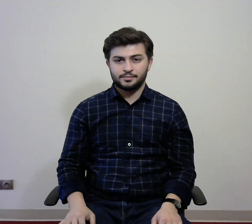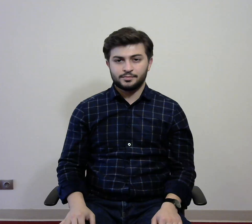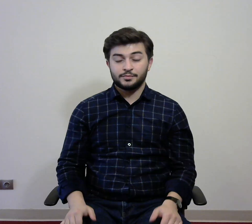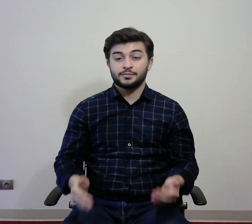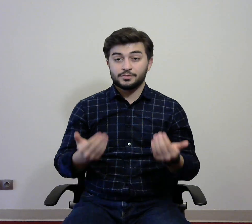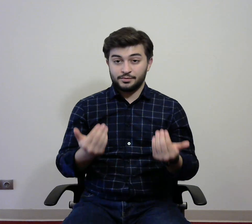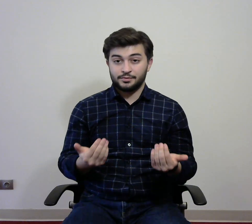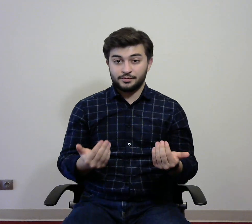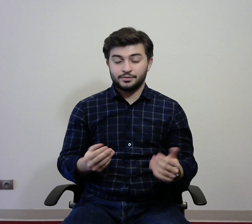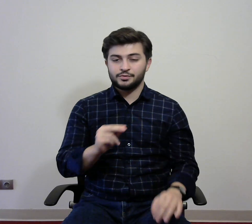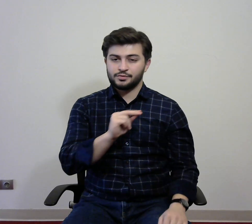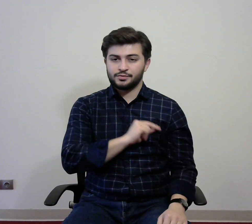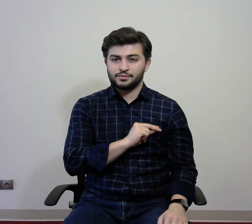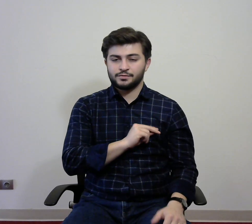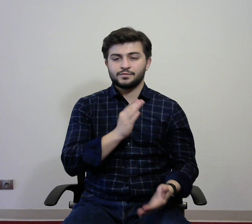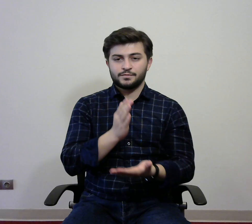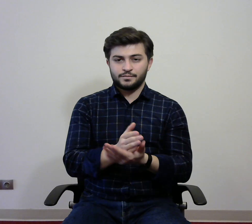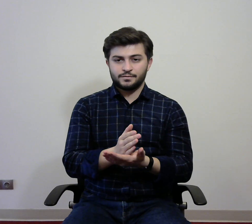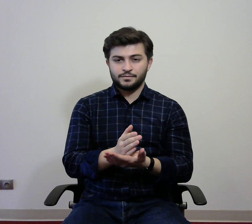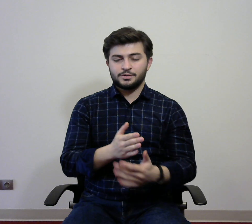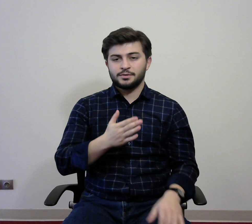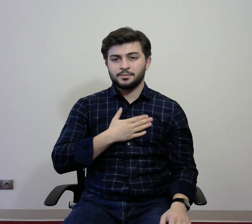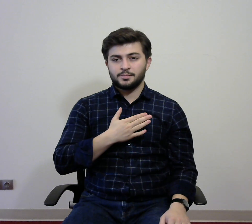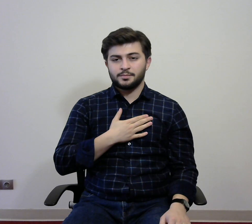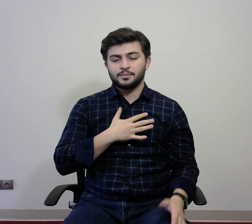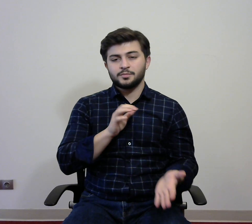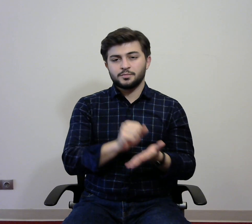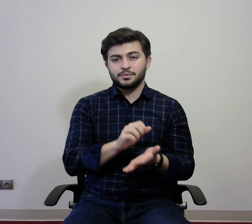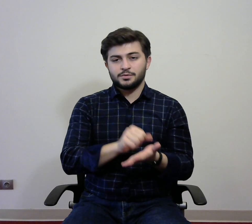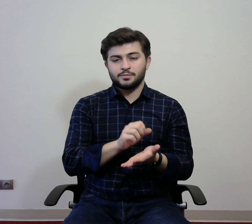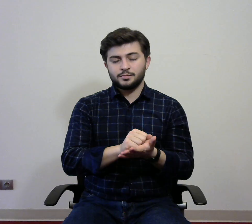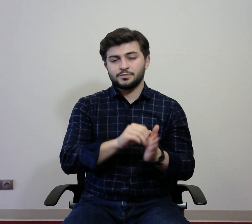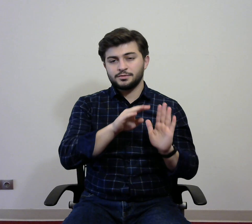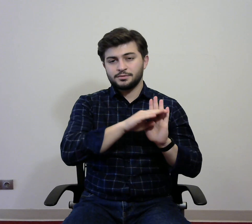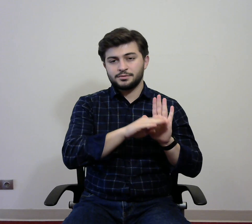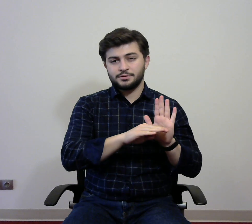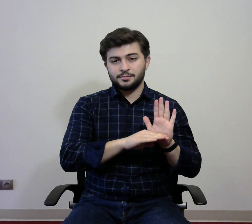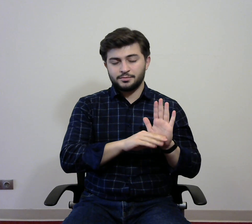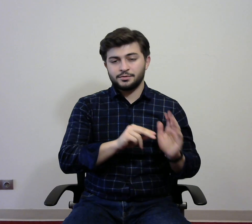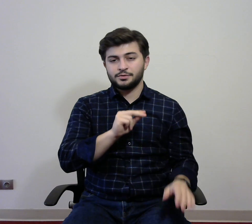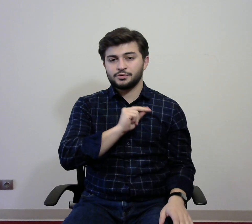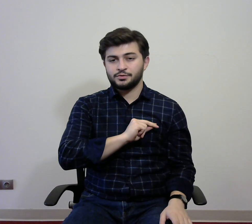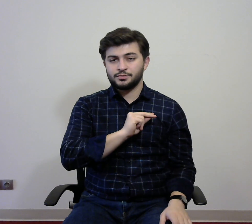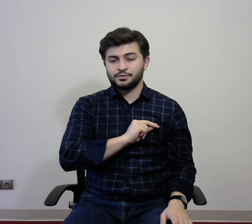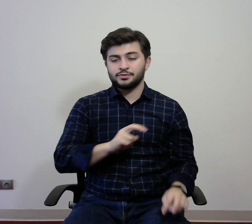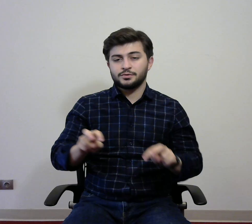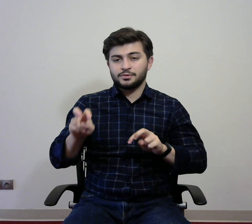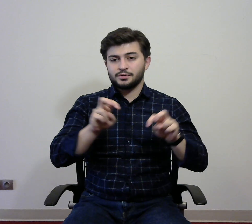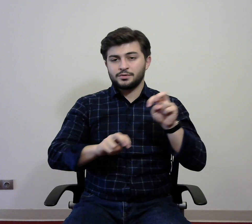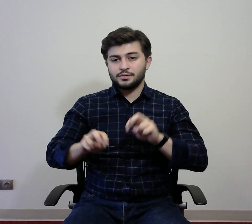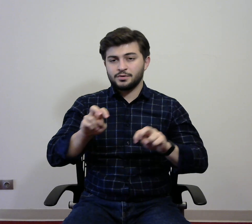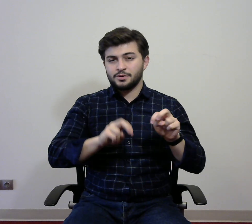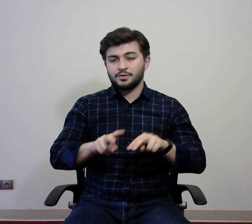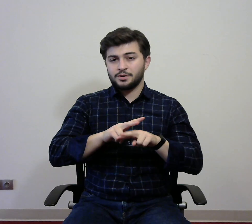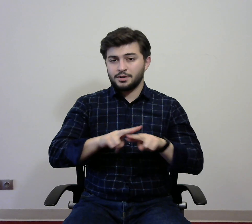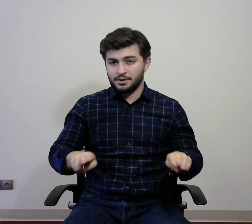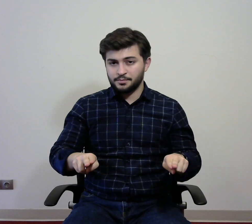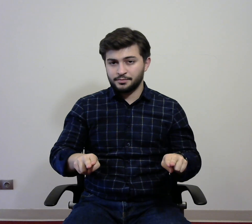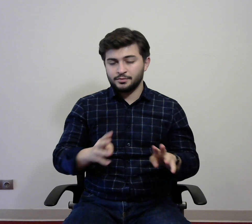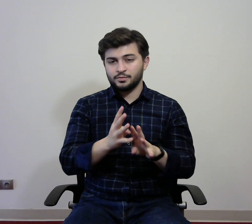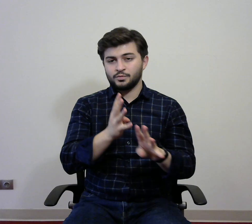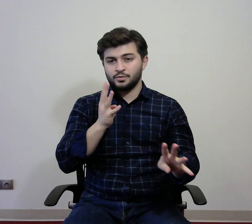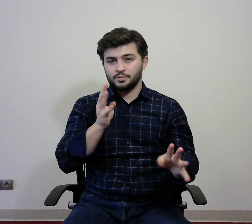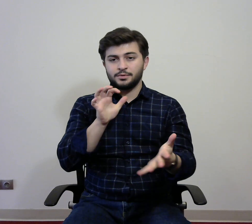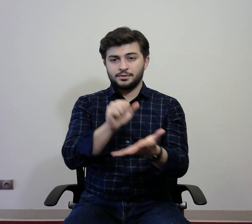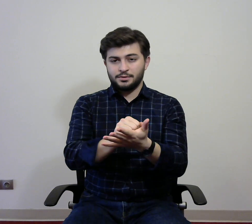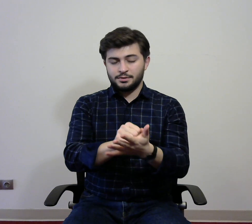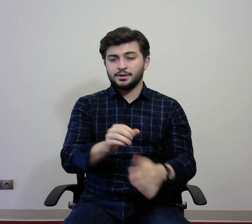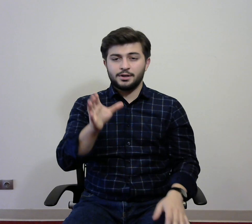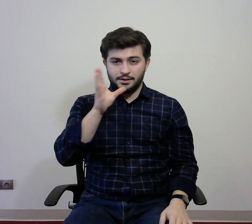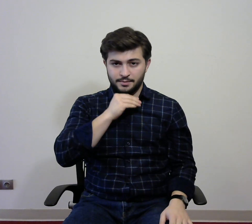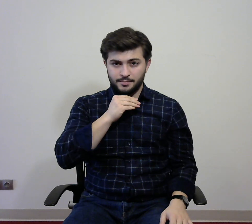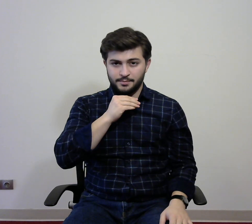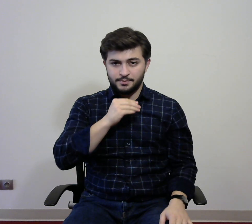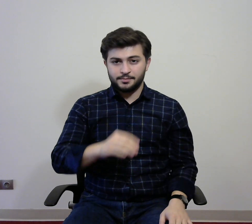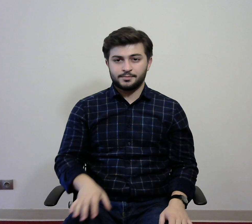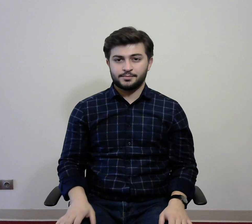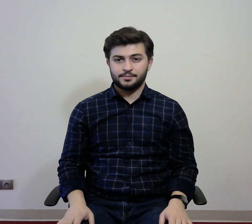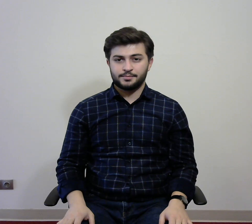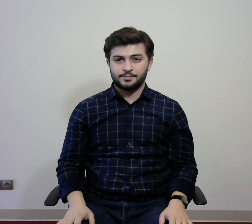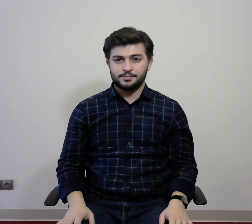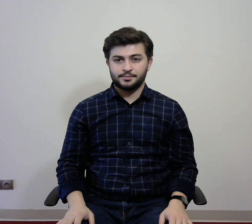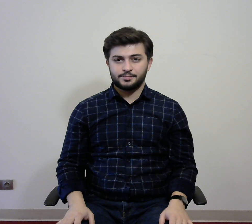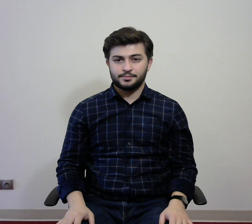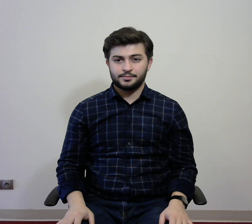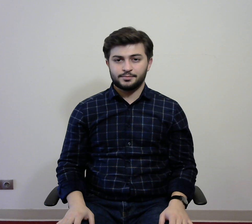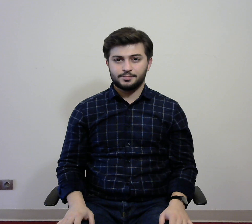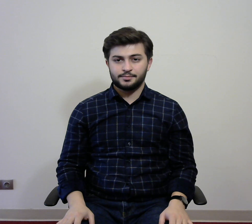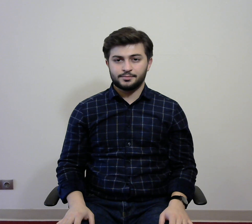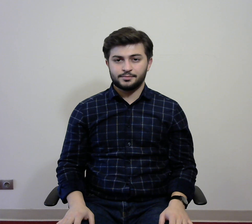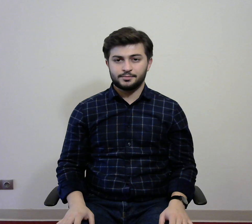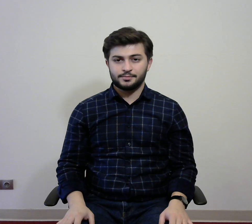İndi işim var, mən Məşğulluq sistemində iş axtaran kimi növbə tuta bilərəmmi?